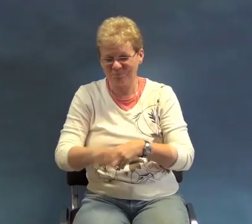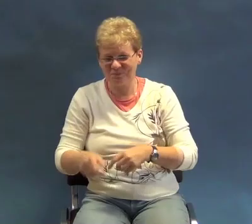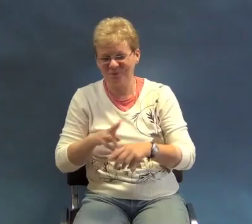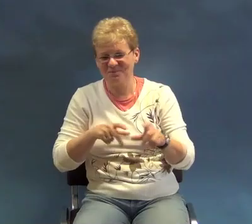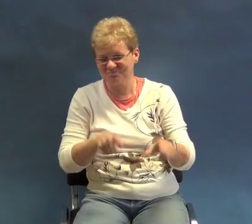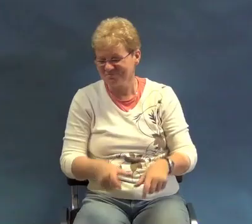Policjant złapał Charliego Chaplina na gorącym uczynku.